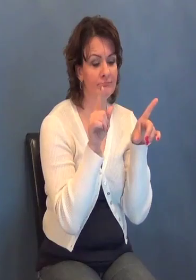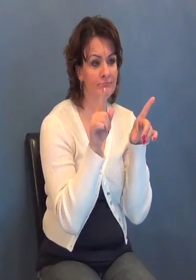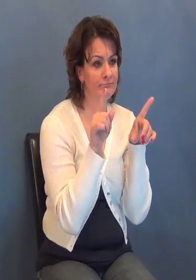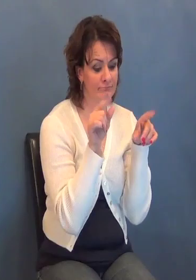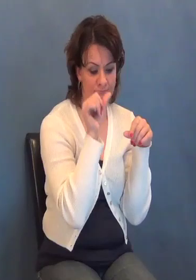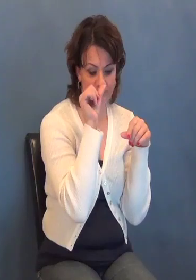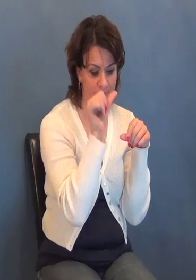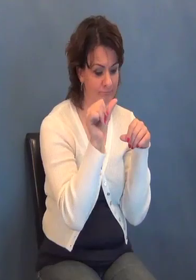T...